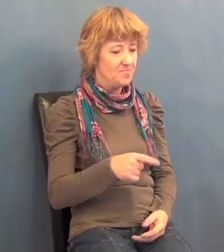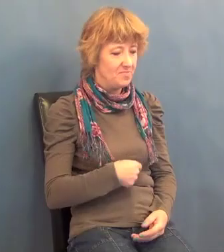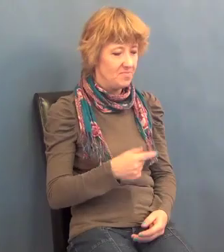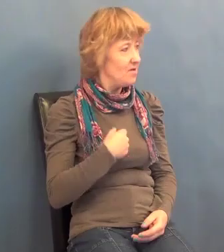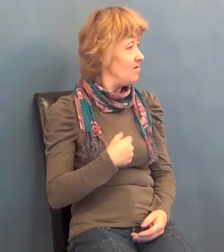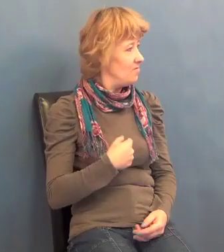Aha.